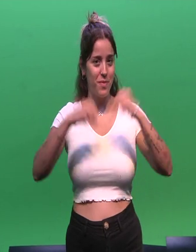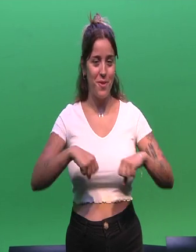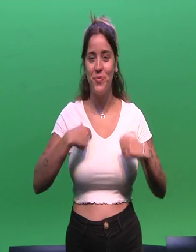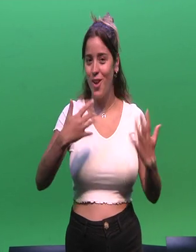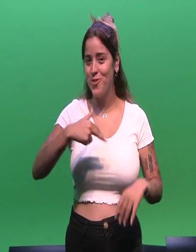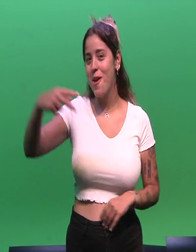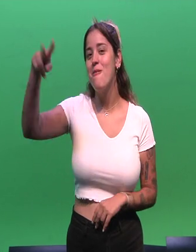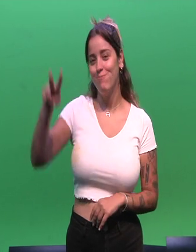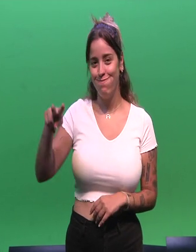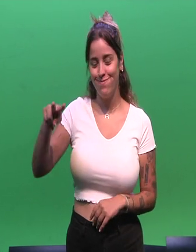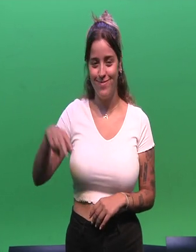D'acord, ara em poso a la llitera.